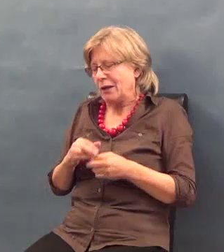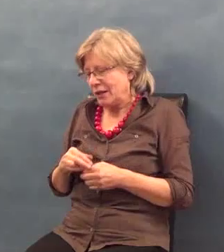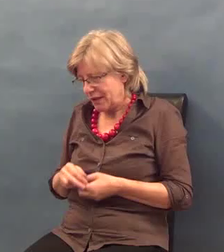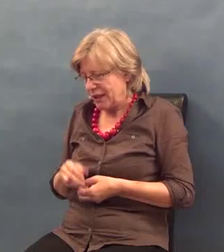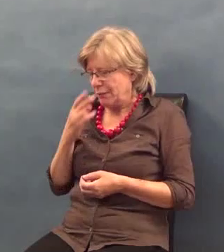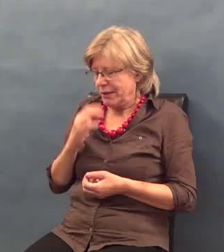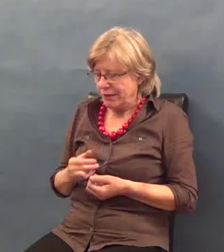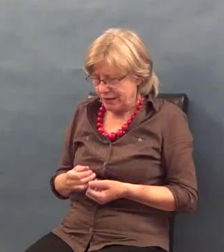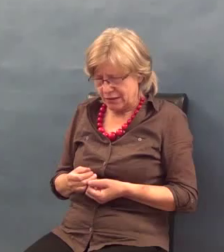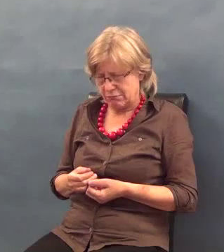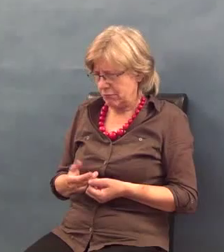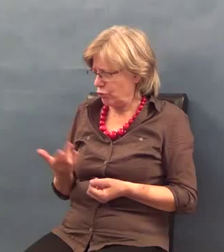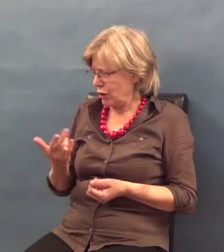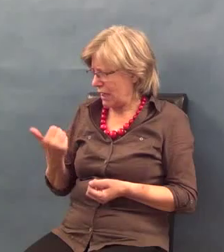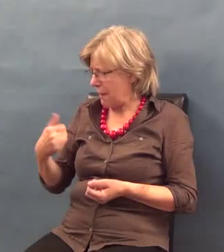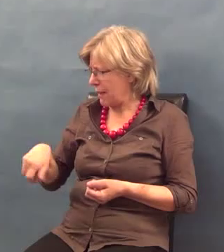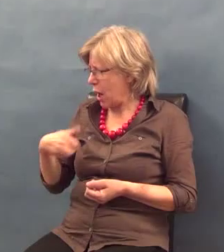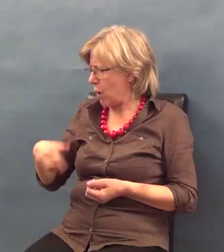Spojrzał i zauważył, że brakuje jednego kosza.